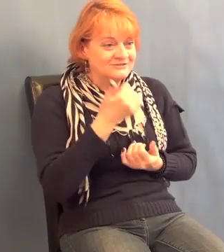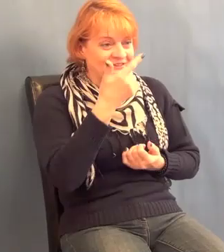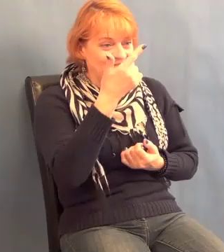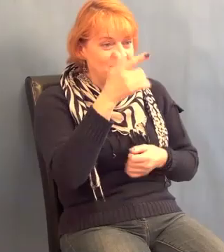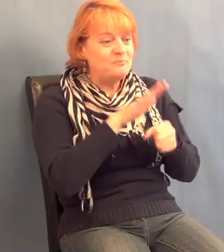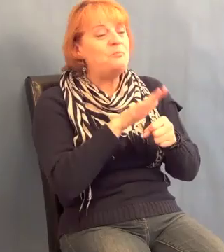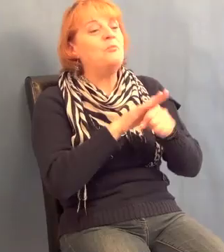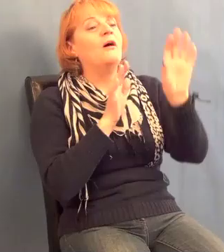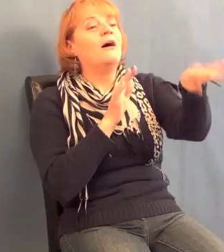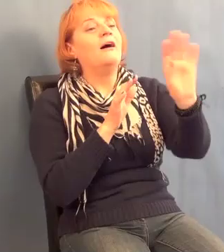Jeżeli dwa piwa.